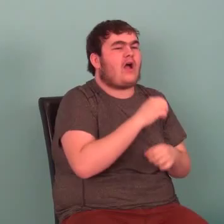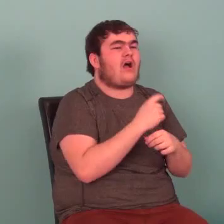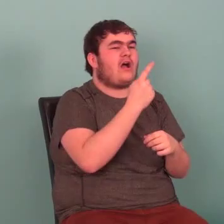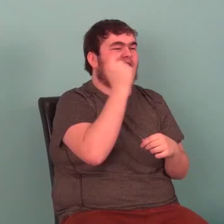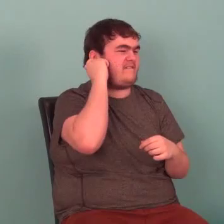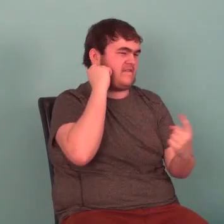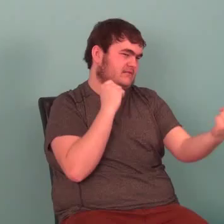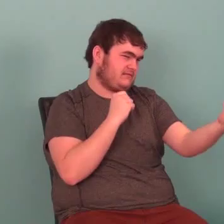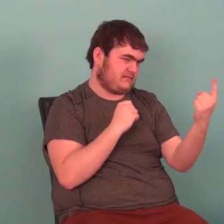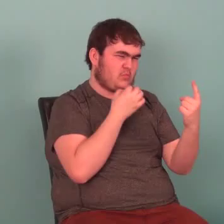Młoda dziewczyna nadjeżdża z naprzeciwka.